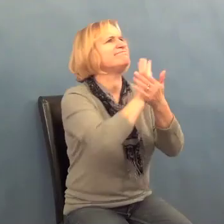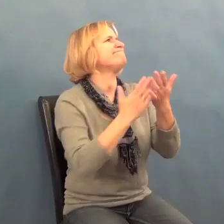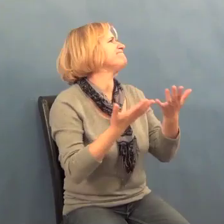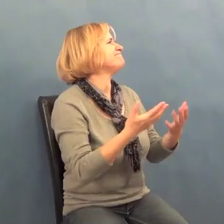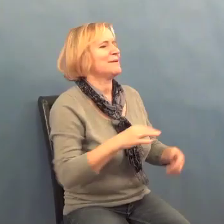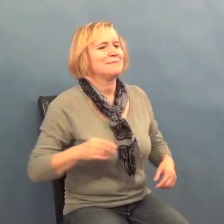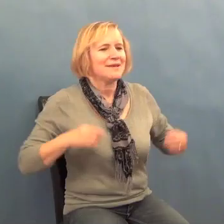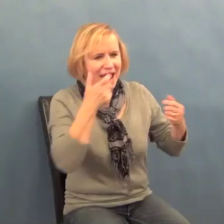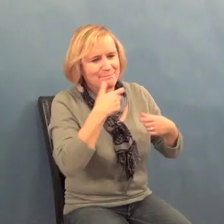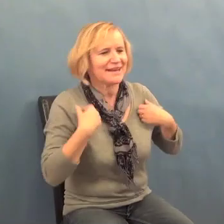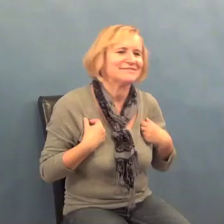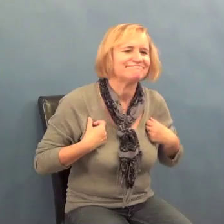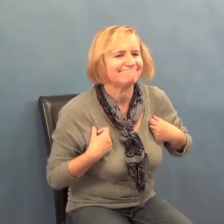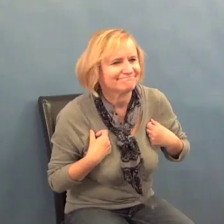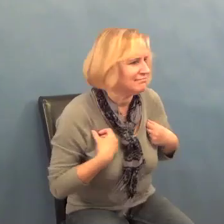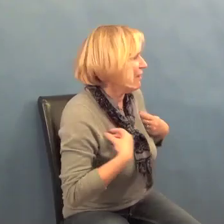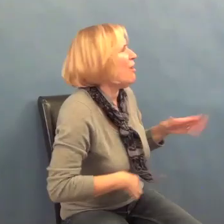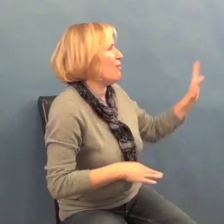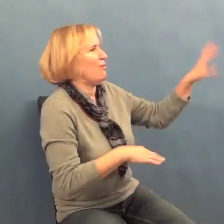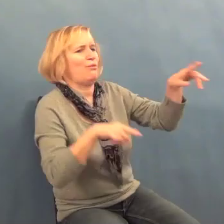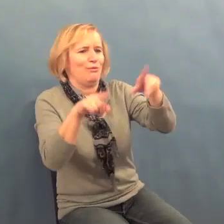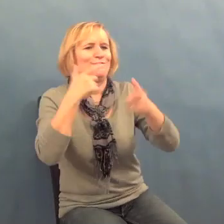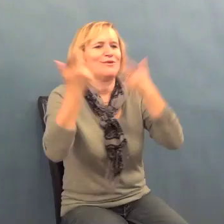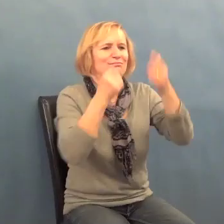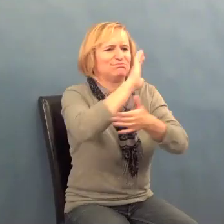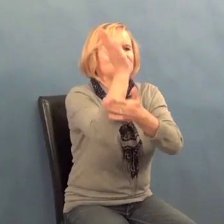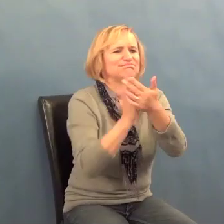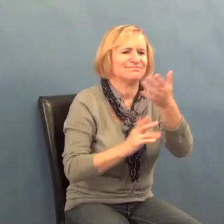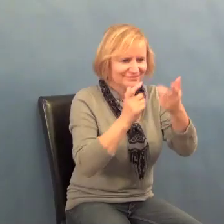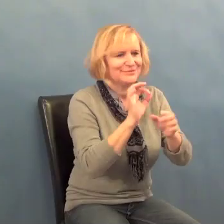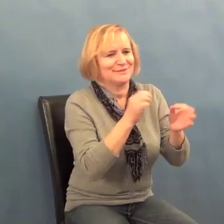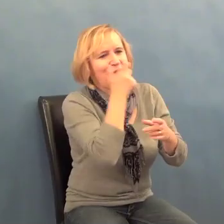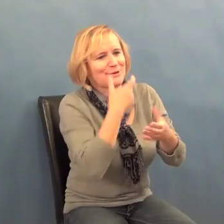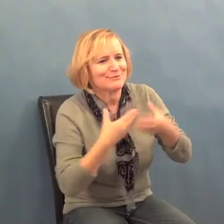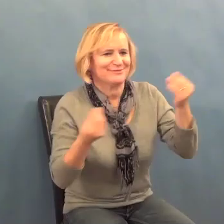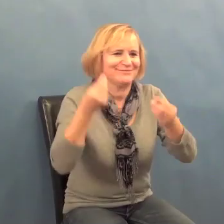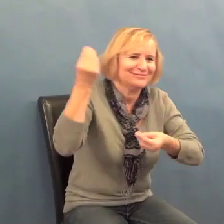Chaplin sobie idzie i zauważa rozbitą szybę i mówi, że może to naprawić.